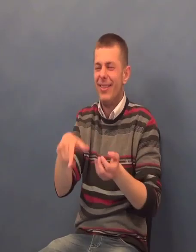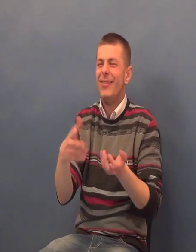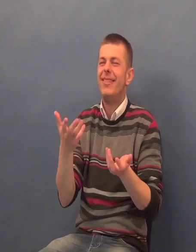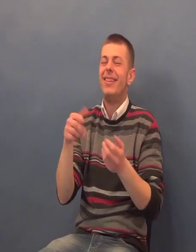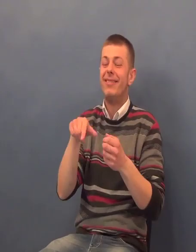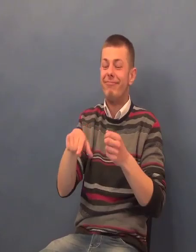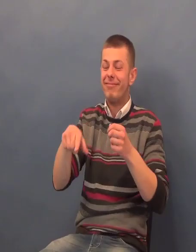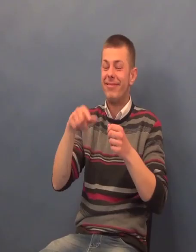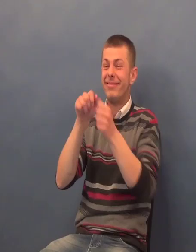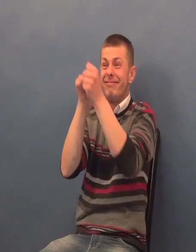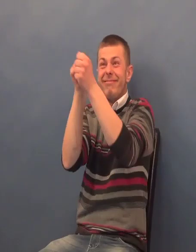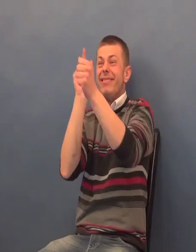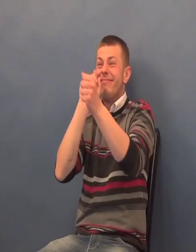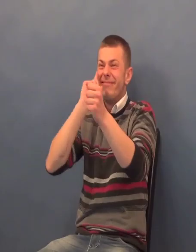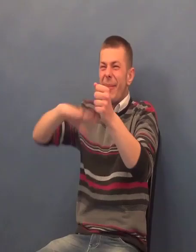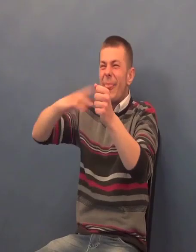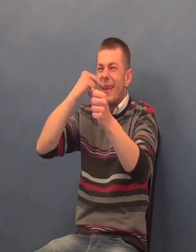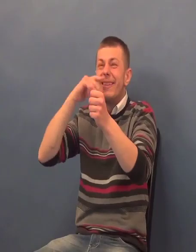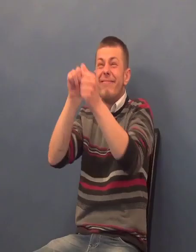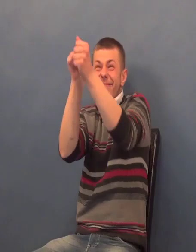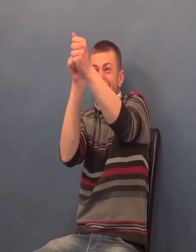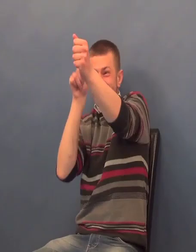Więc ten mały chłopak strzela.